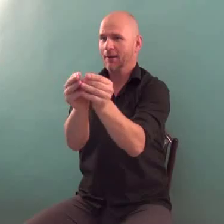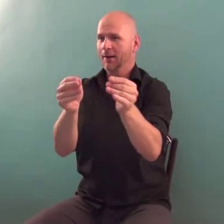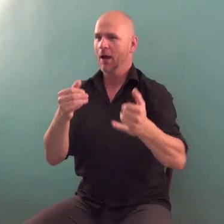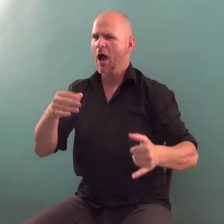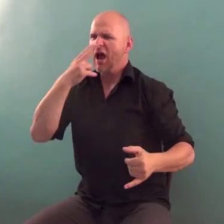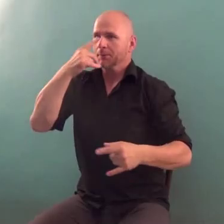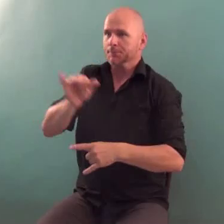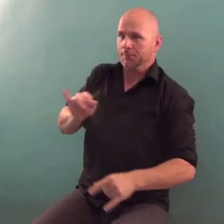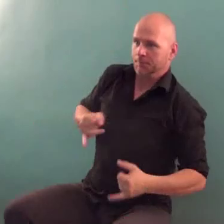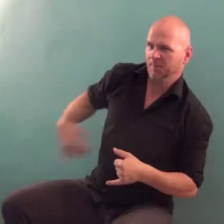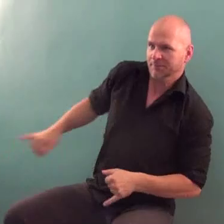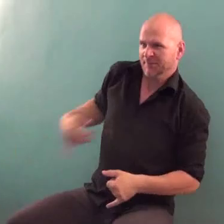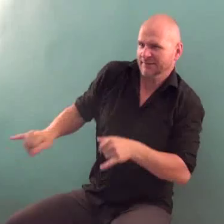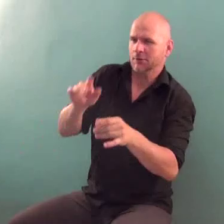Chaplinowi to nie odpowiada i kopie go nogą, aby odszedł.